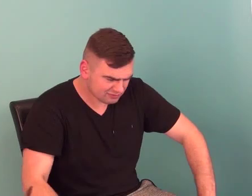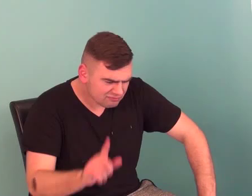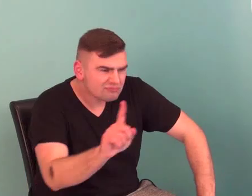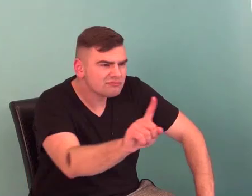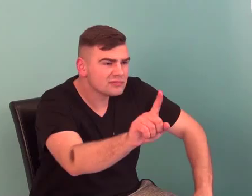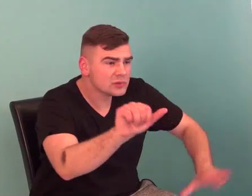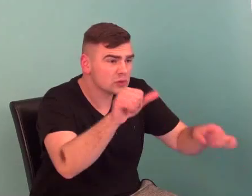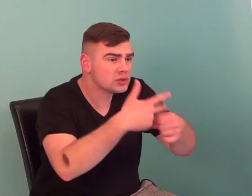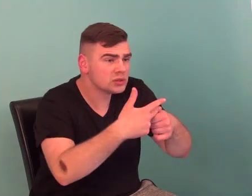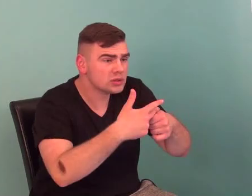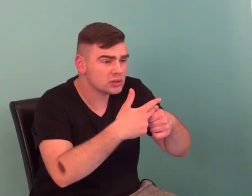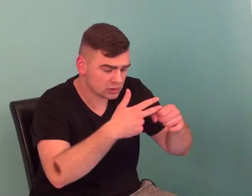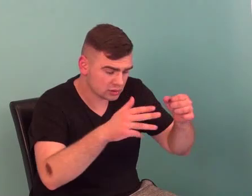Poczekaj, szósta trzydzieści?